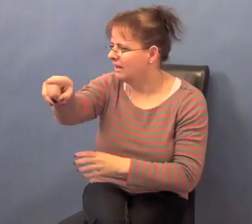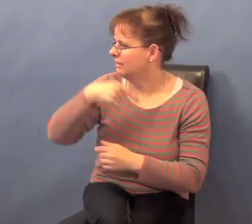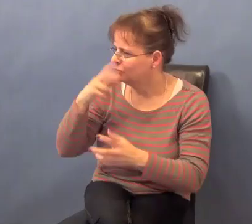Zero!